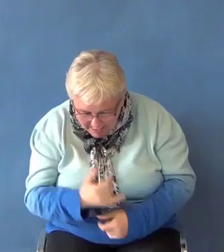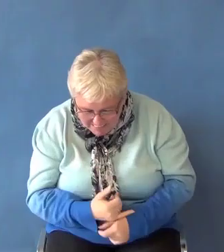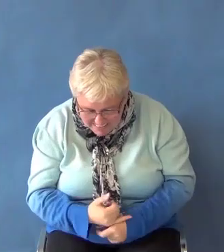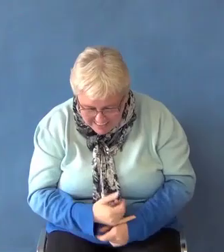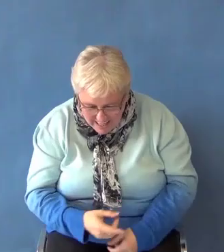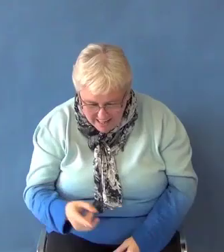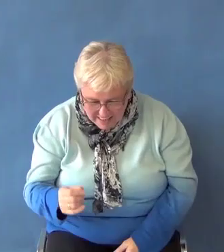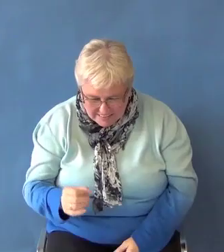Nie ma kawy.